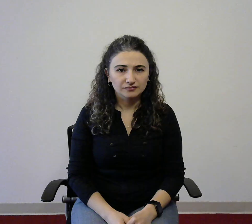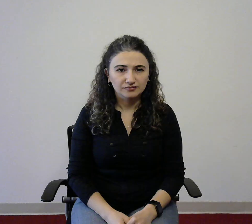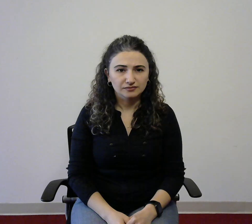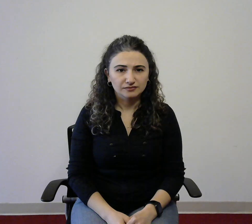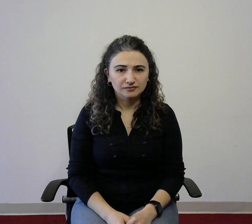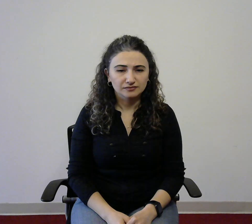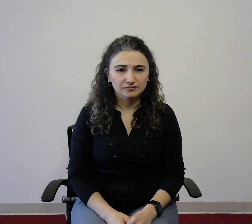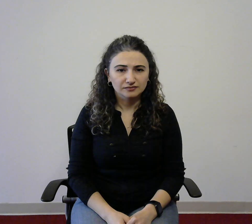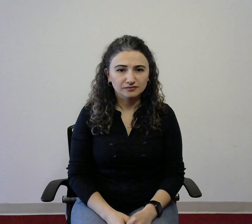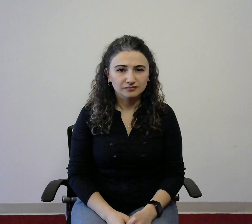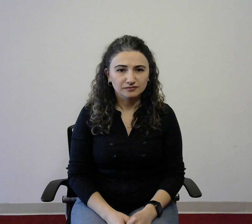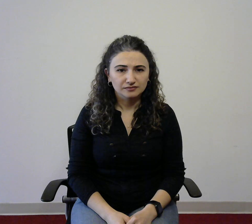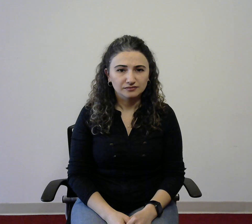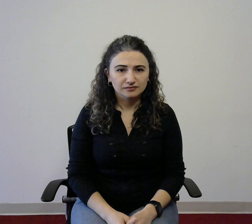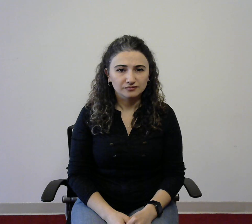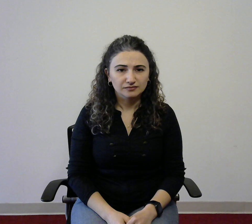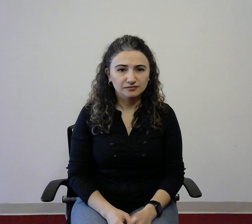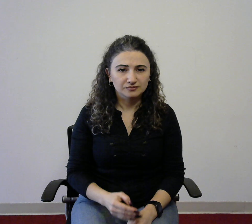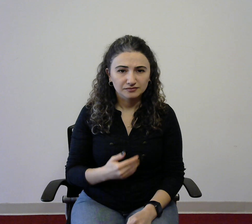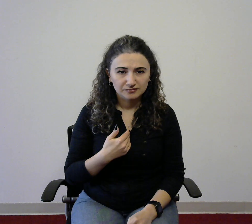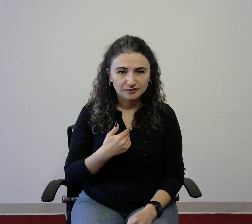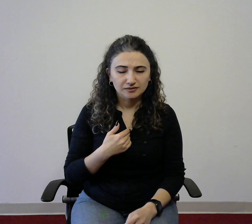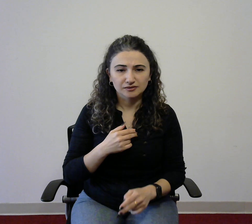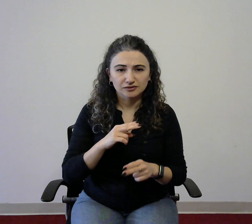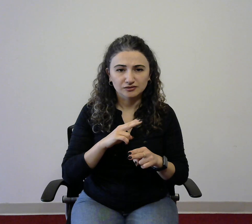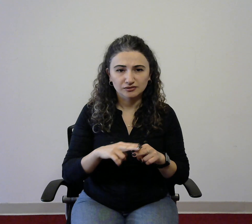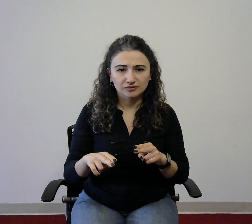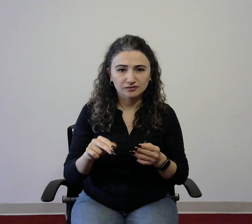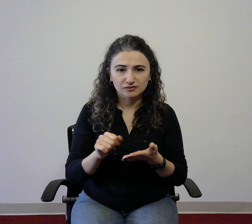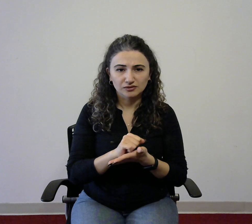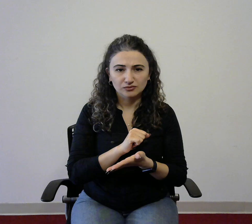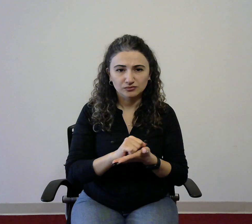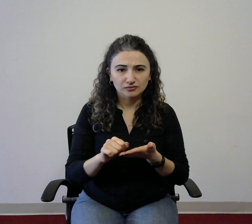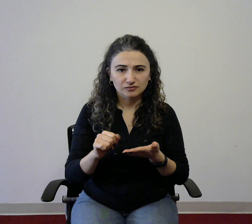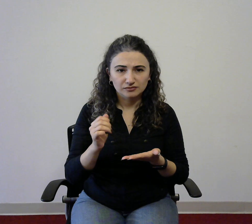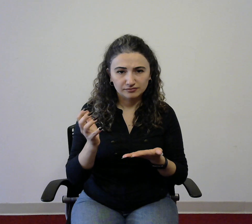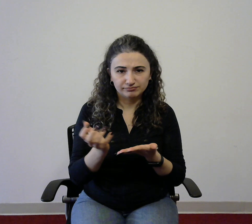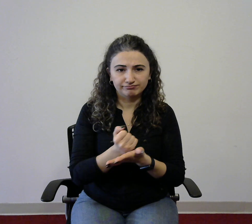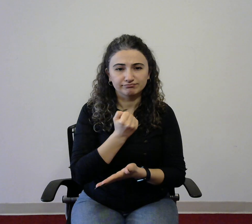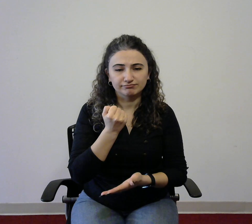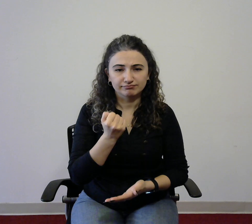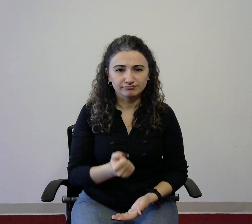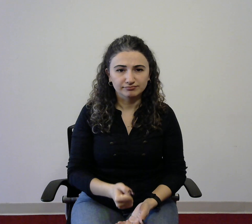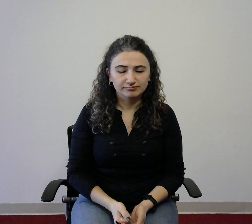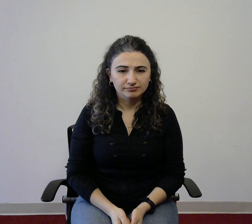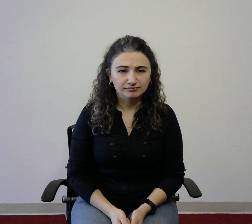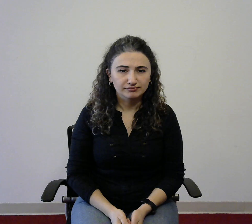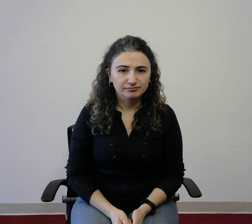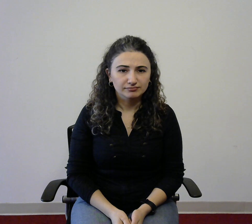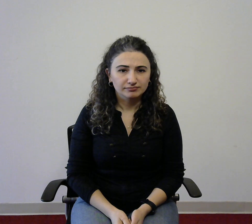Mən itirdiyim sənədi tapmışam